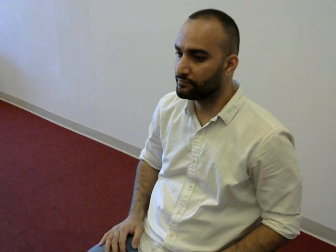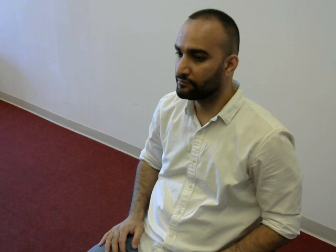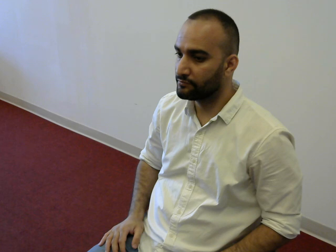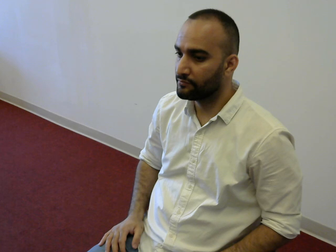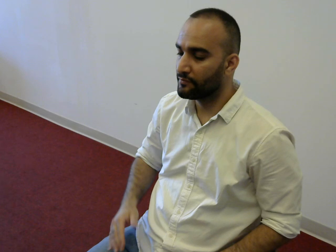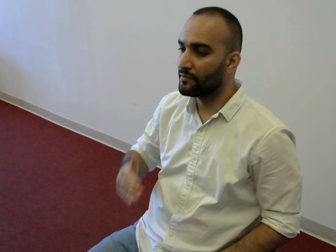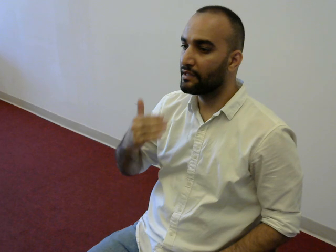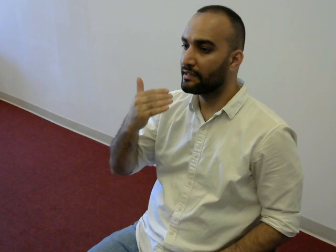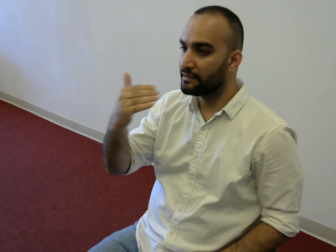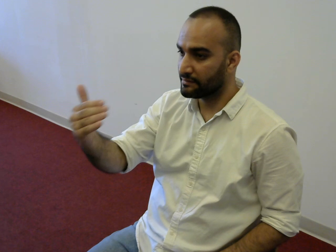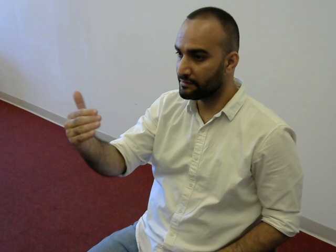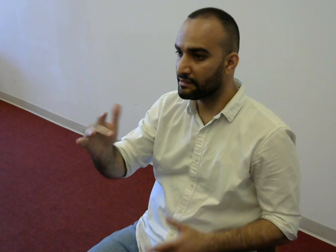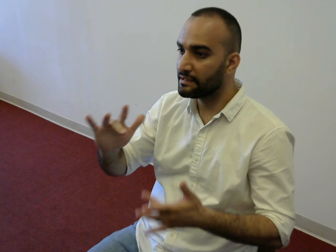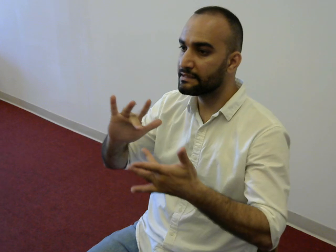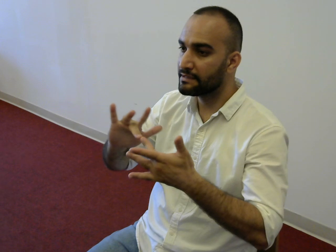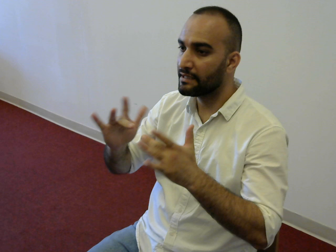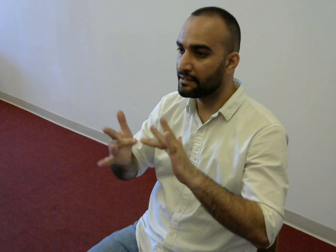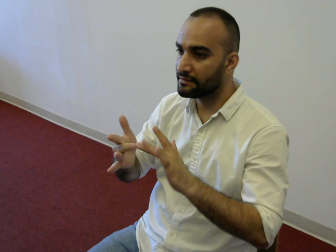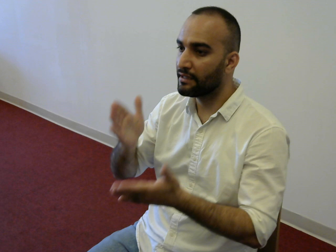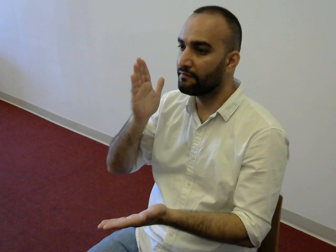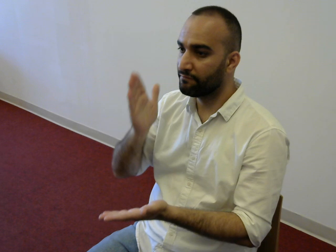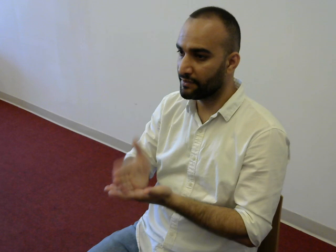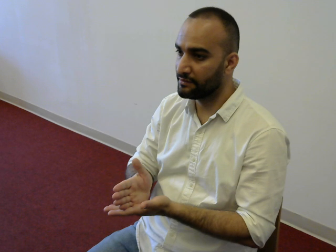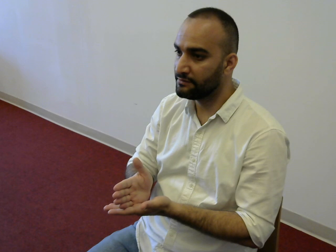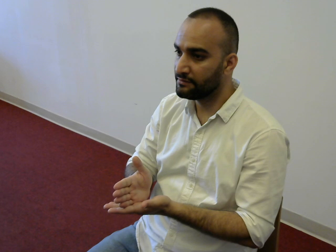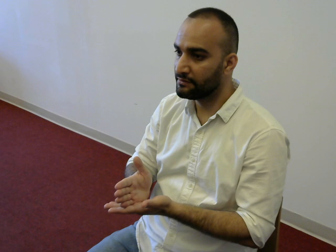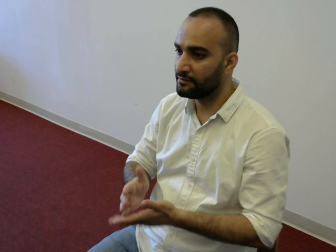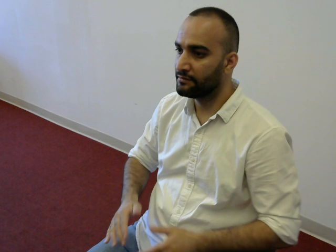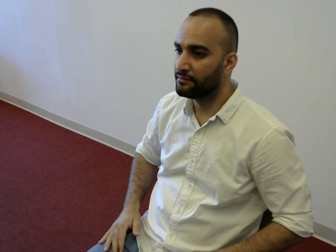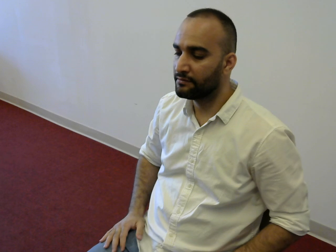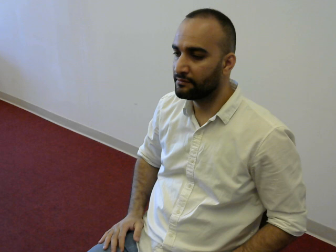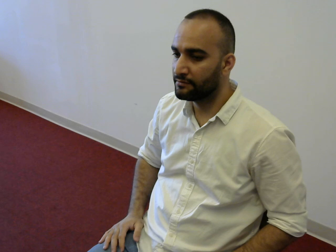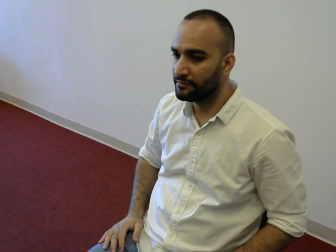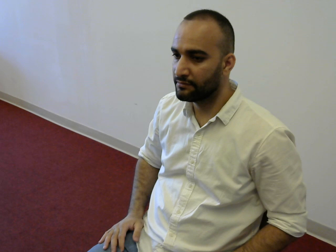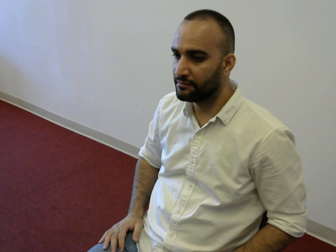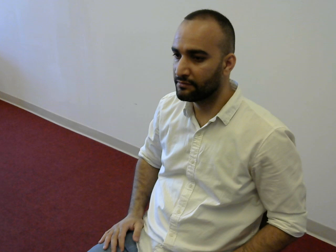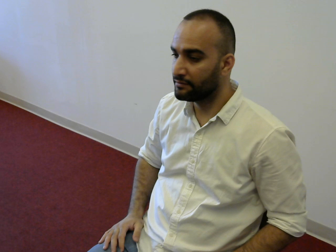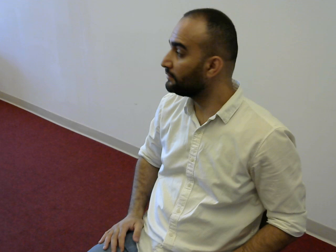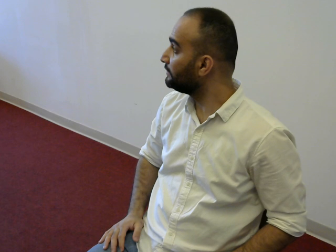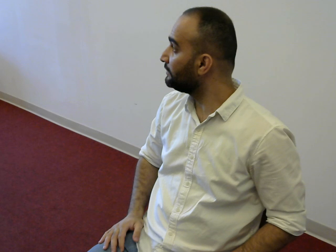Sizdə internet varmı?